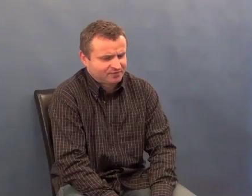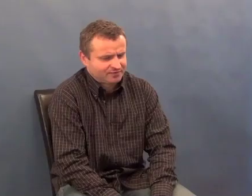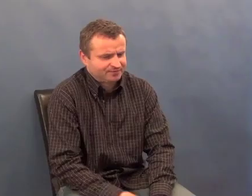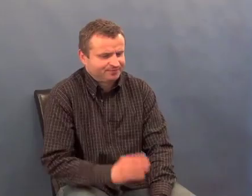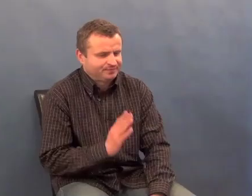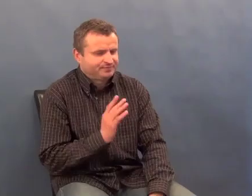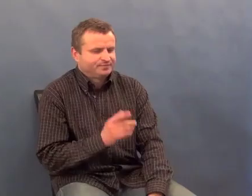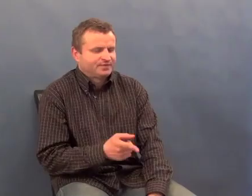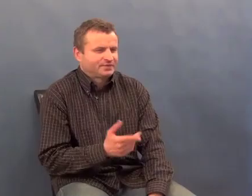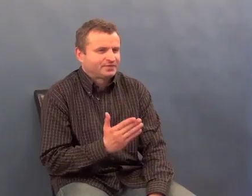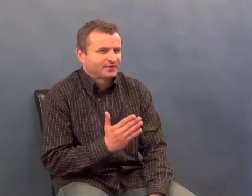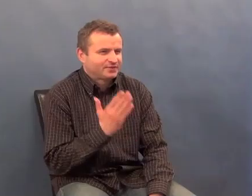Wiem, wiem, wiem.